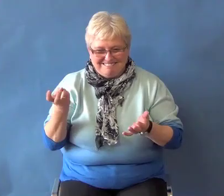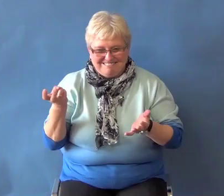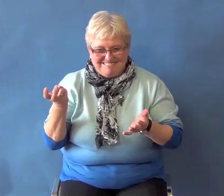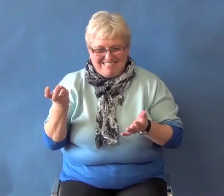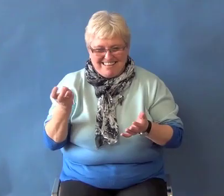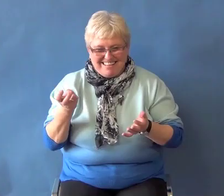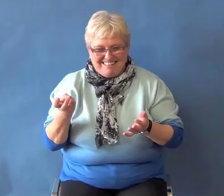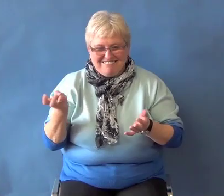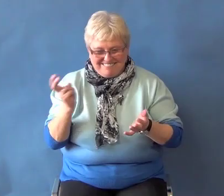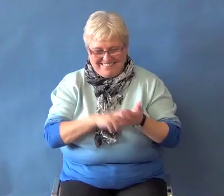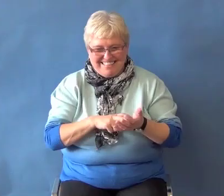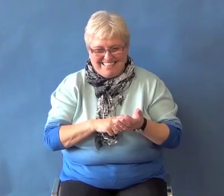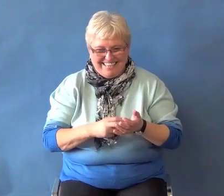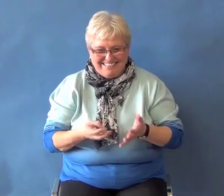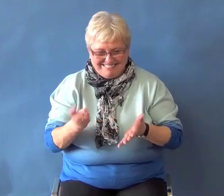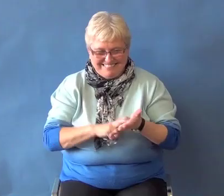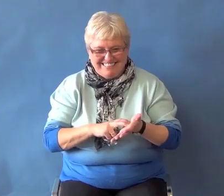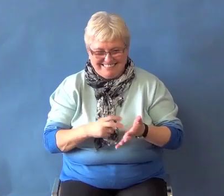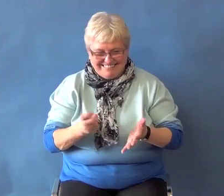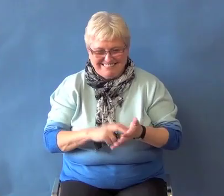Wstać, wstać.